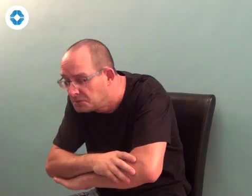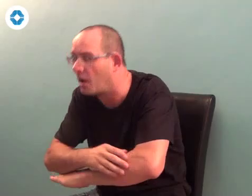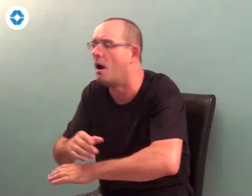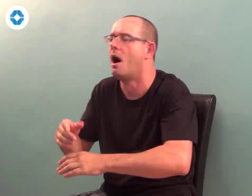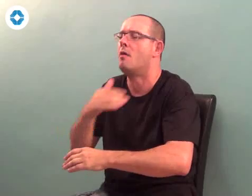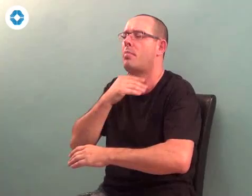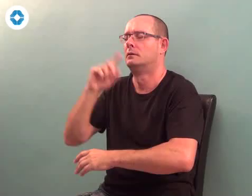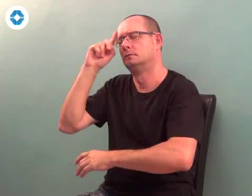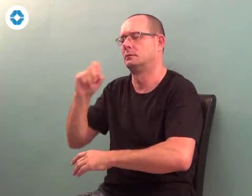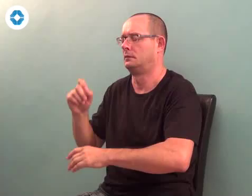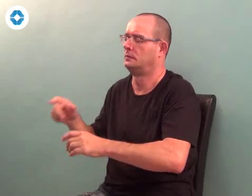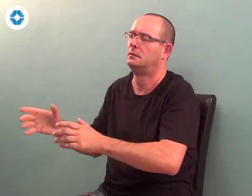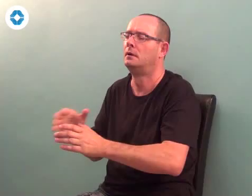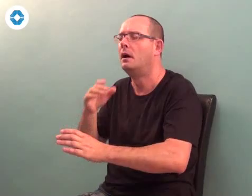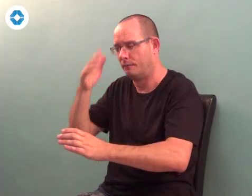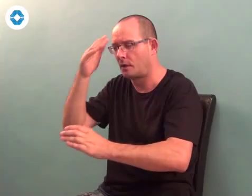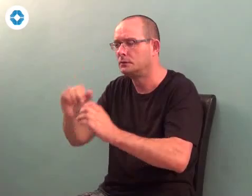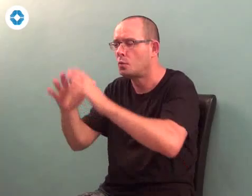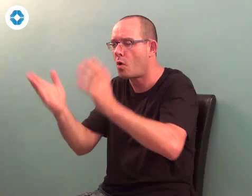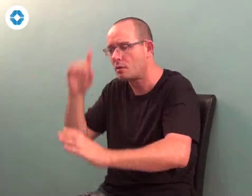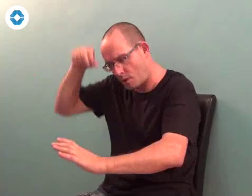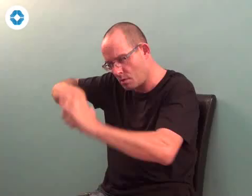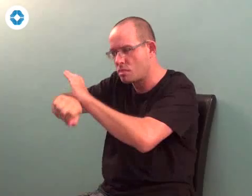Niemądry pies wsadził łeb do szklanego słoja.